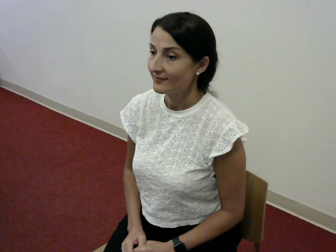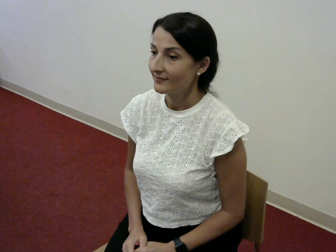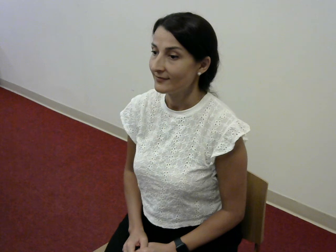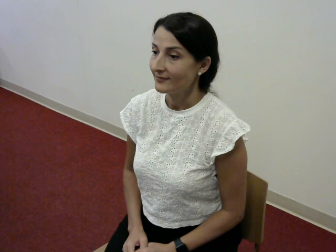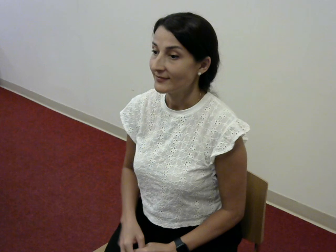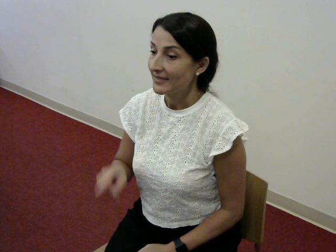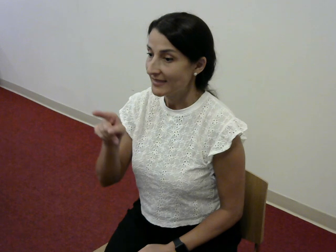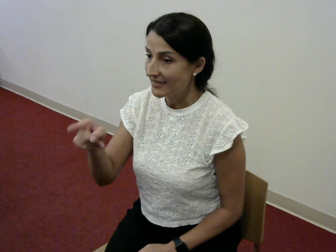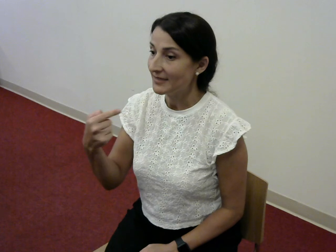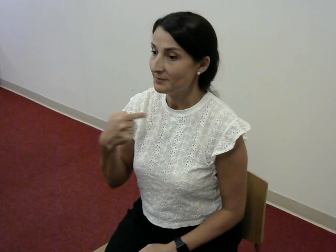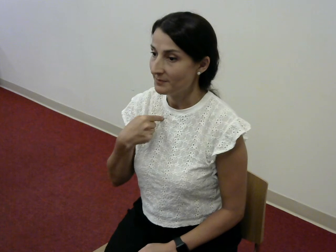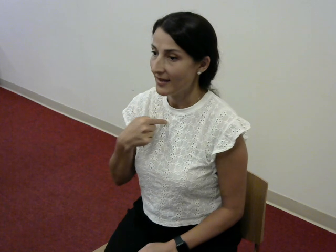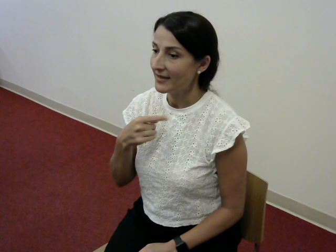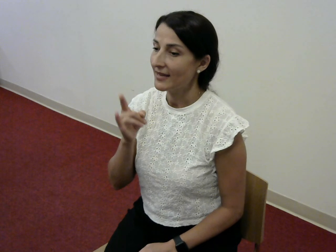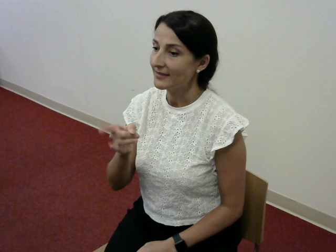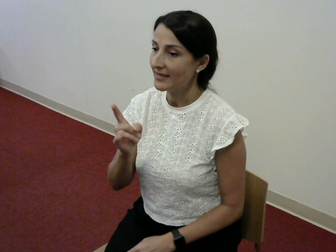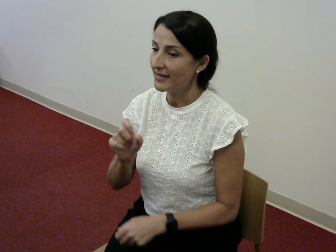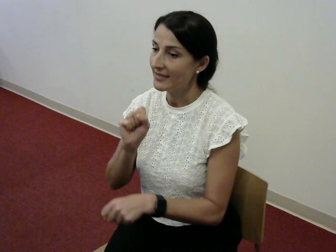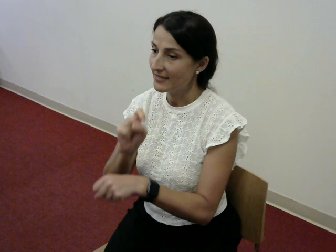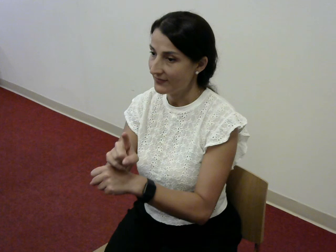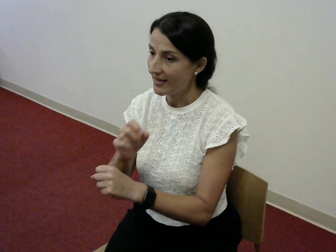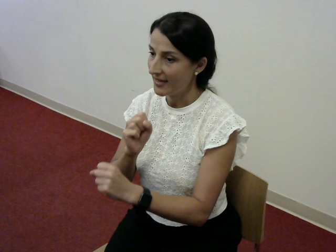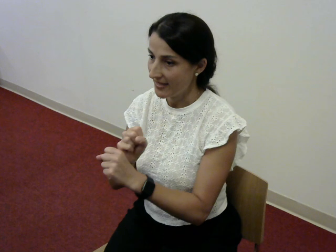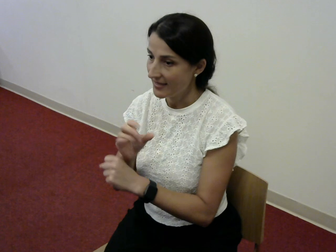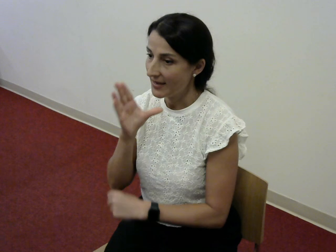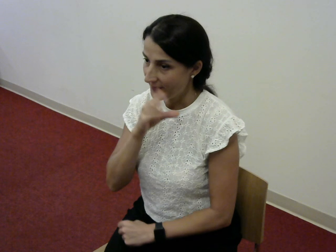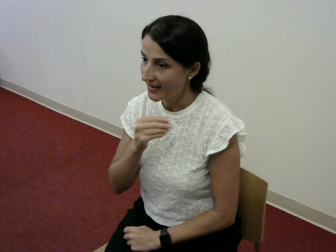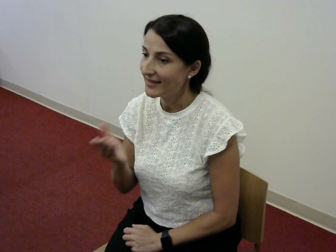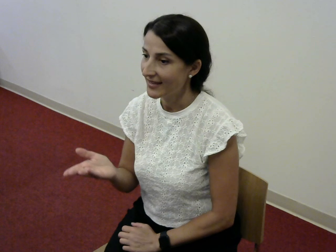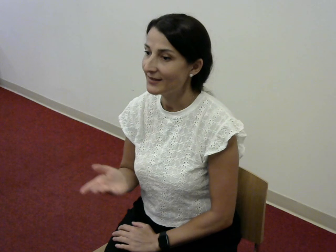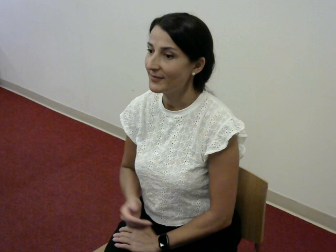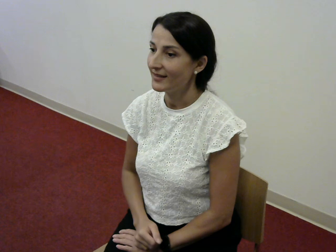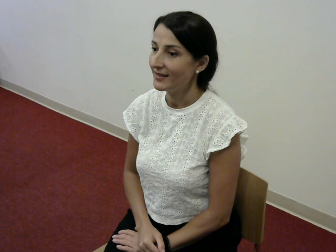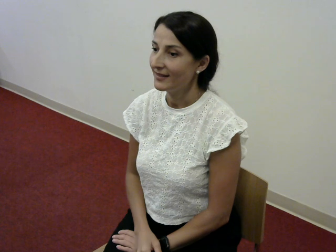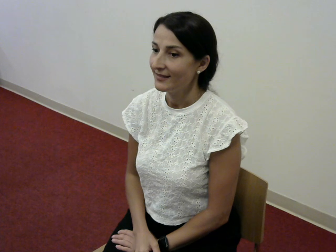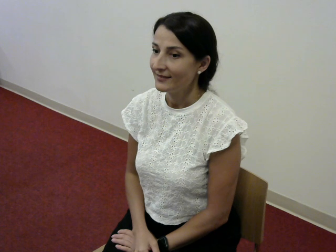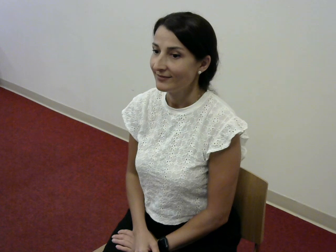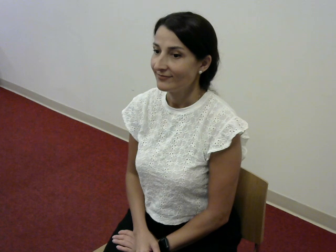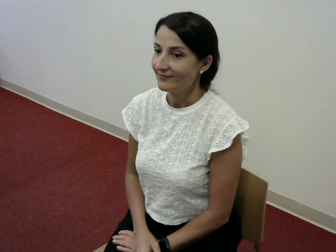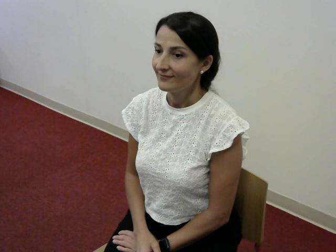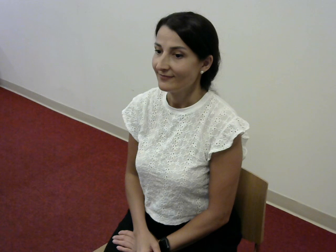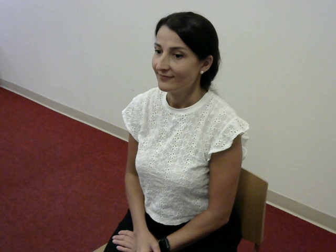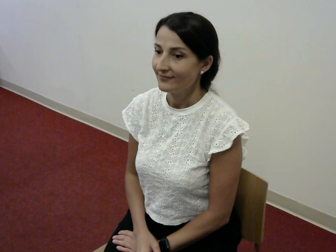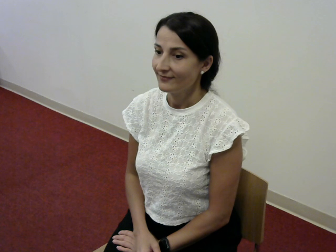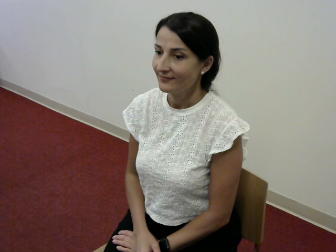Siz mənə taksi sifariş edə bilərsinizmi?